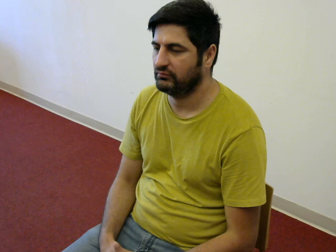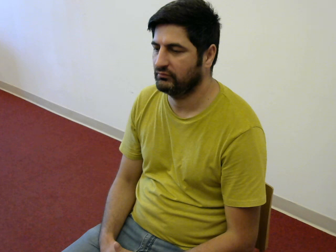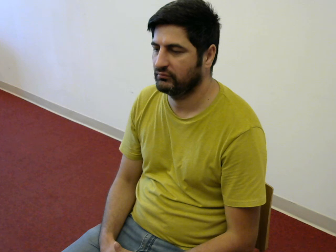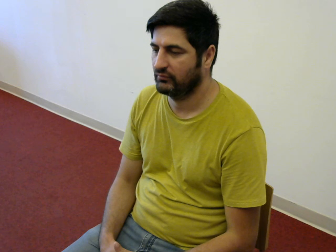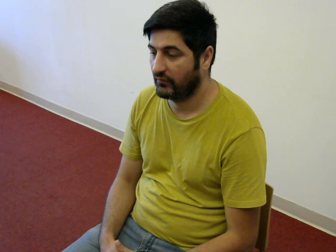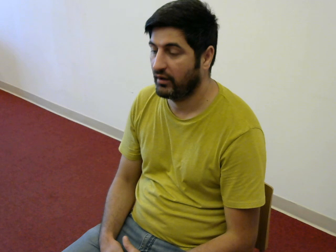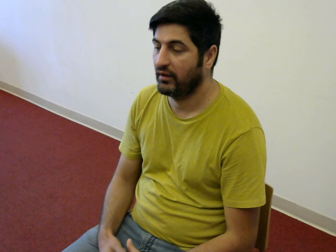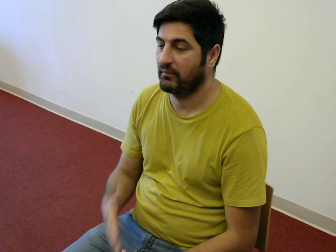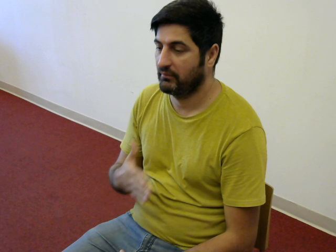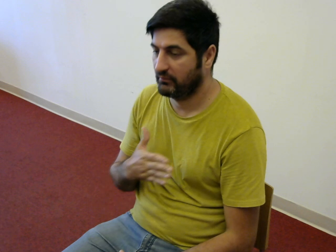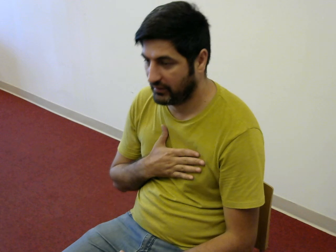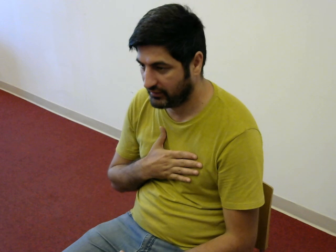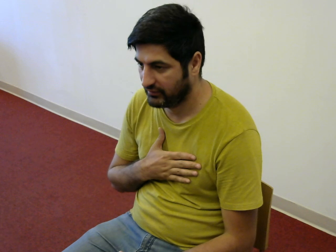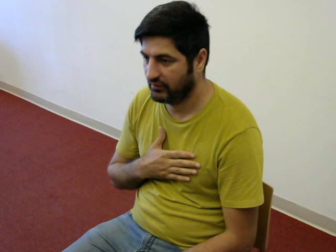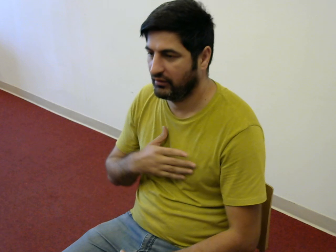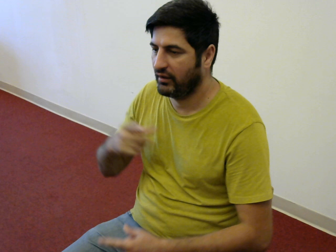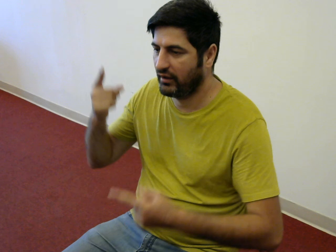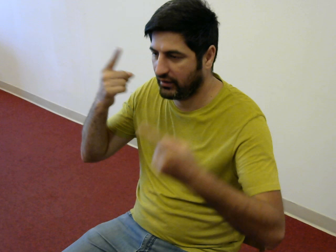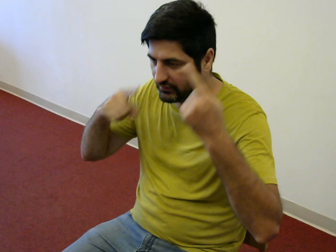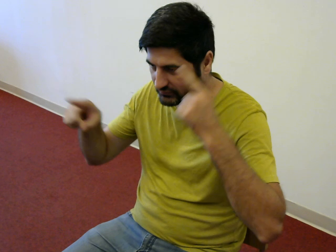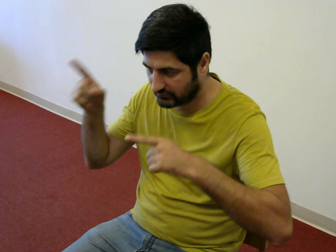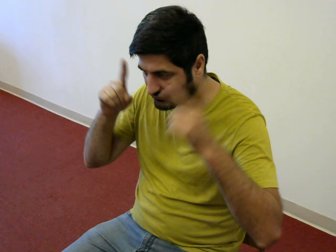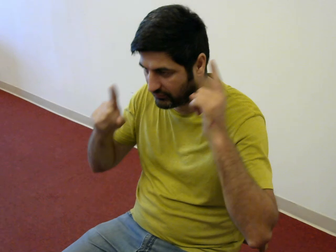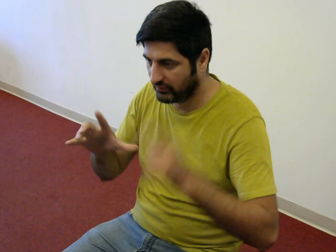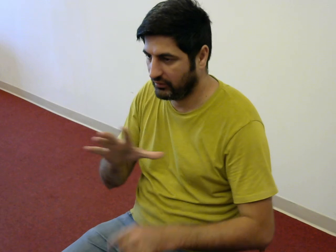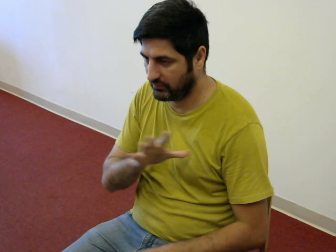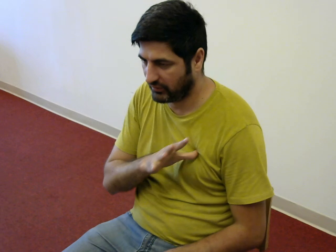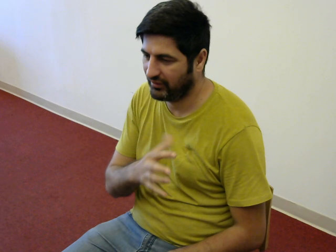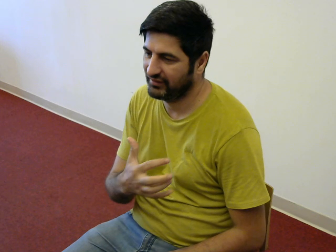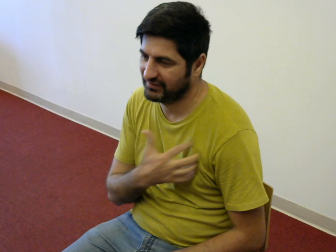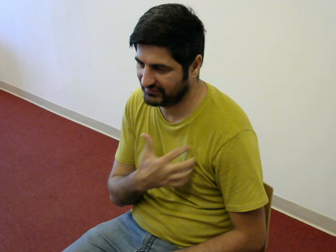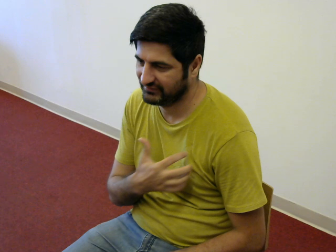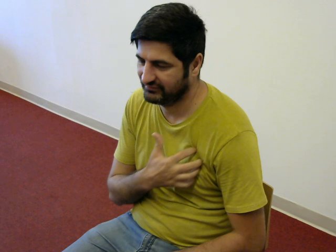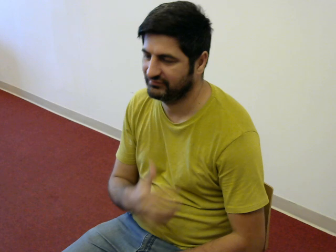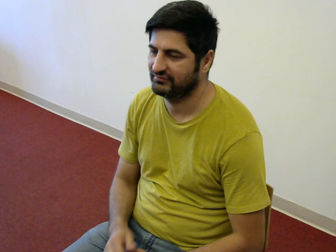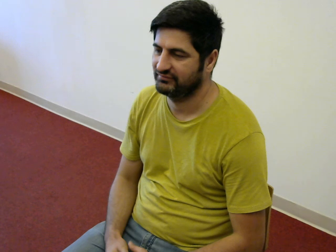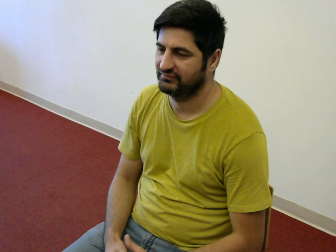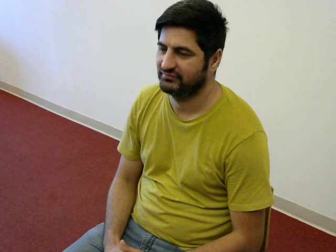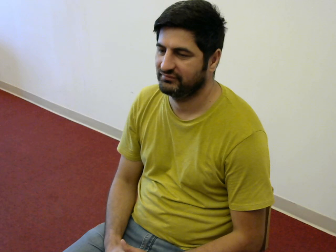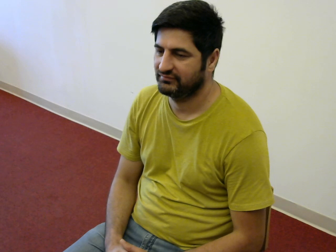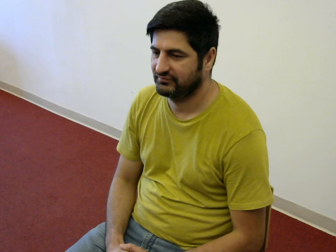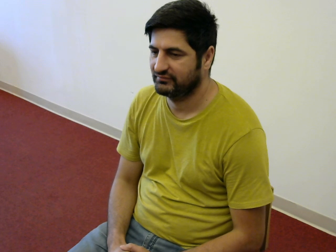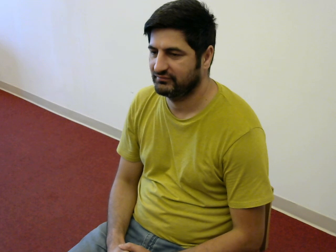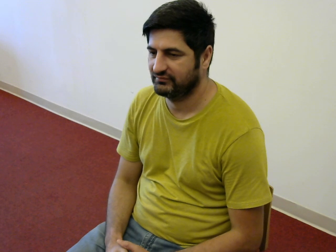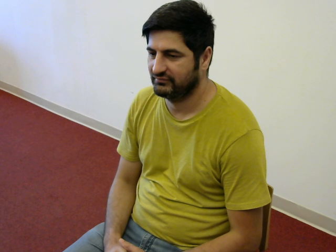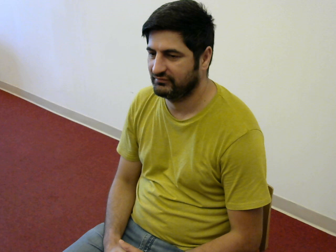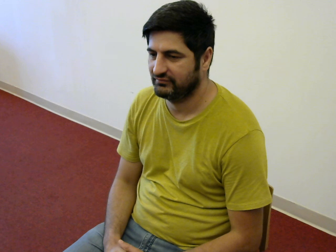Mən dizayner olmaq istəyirəm